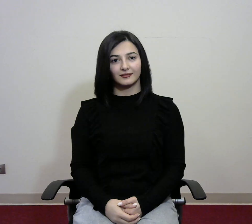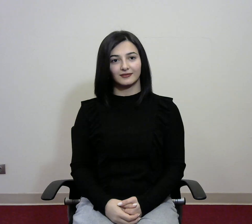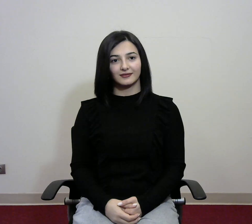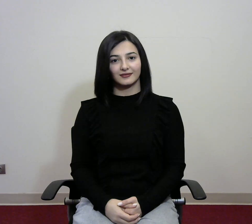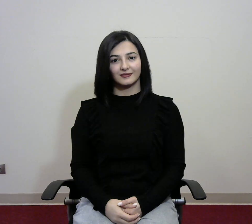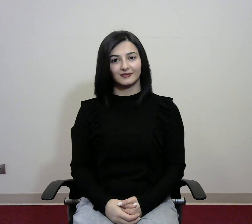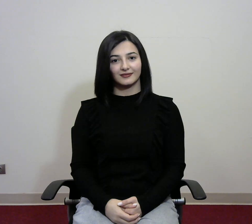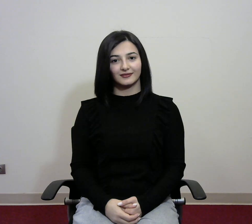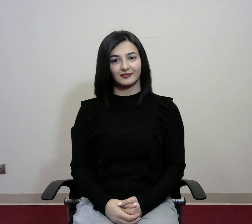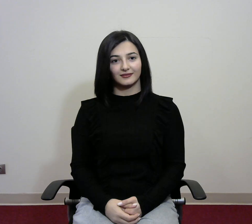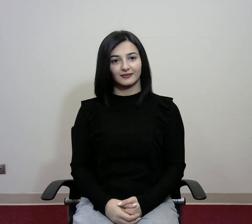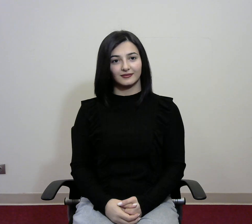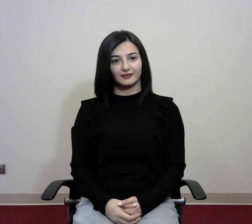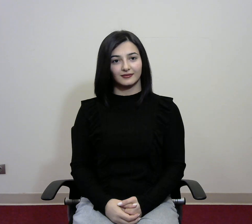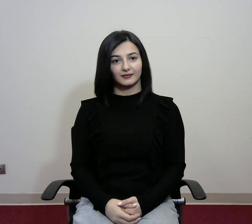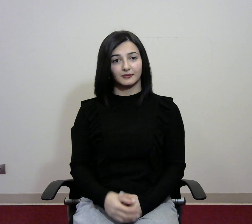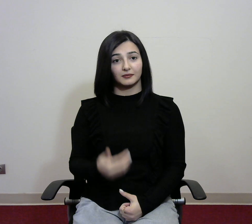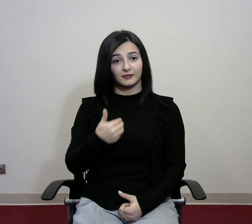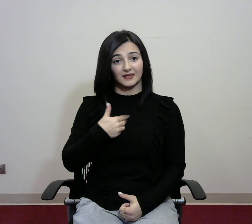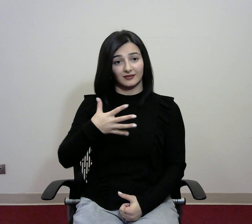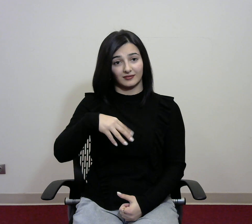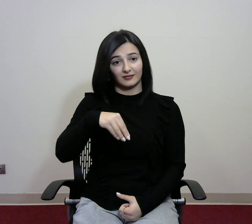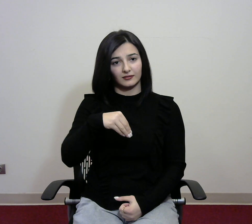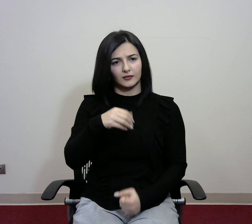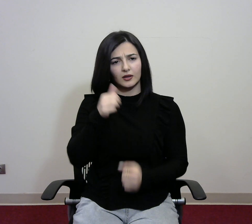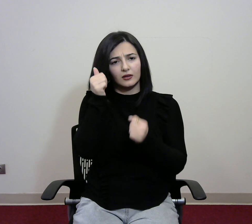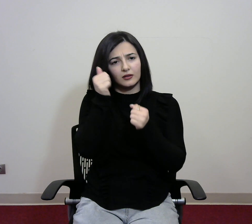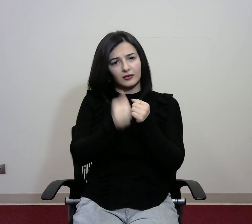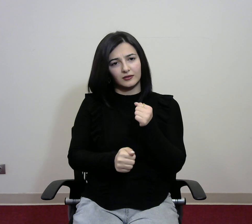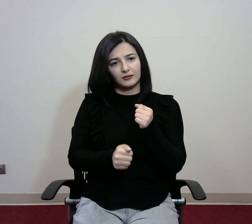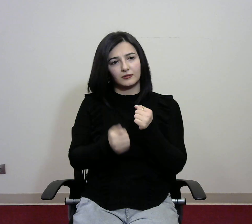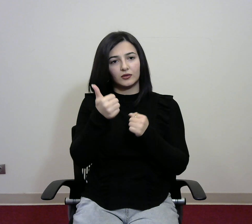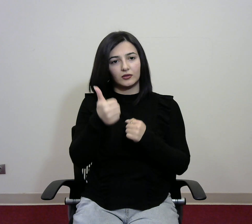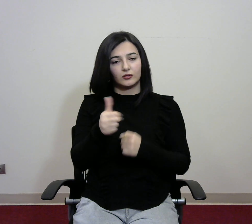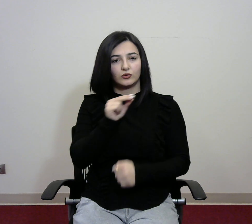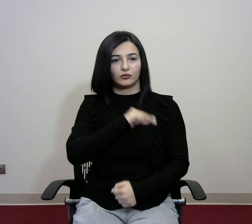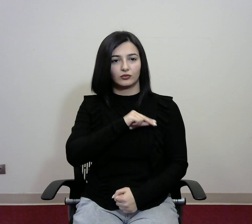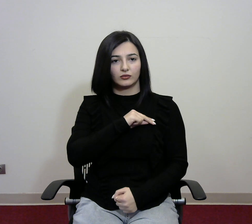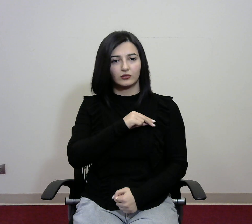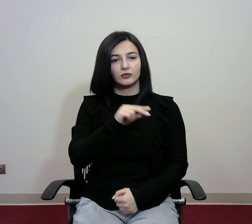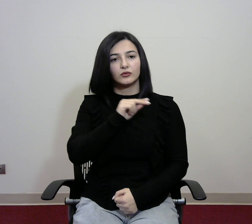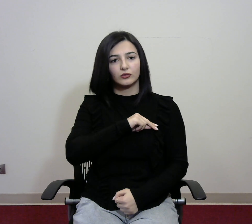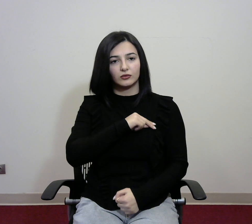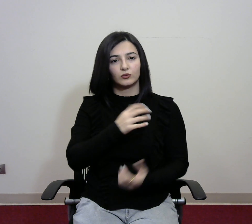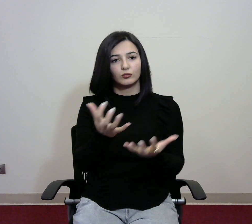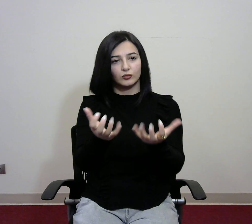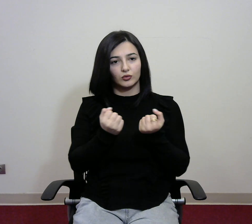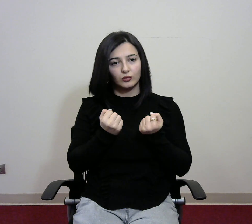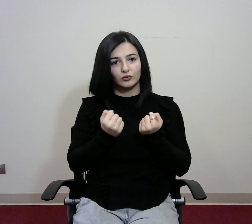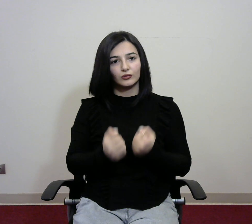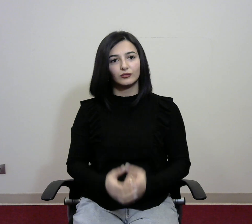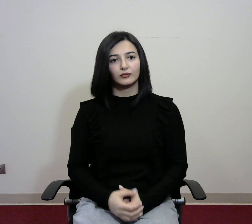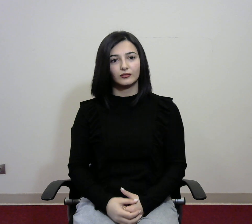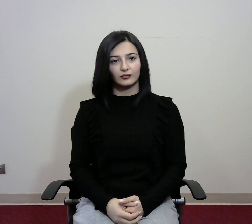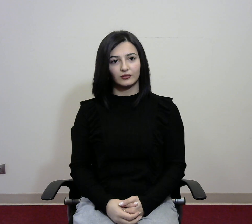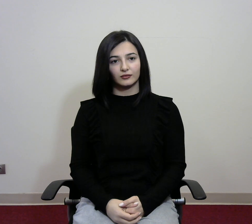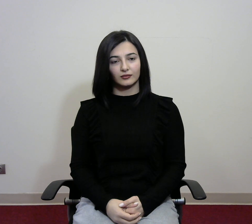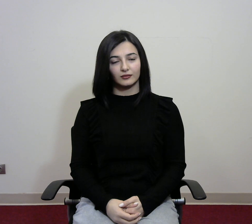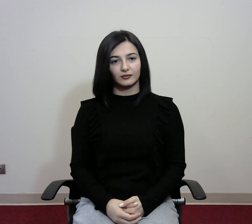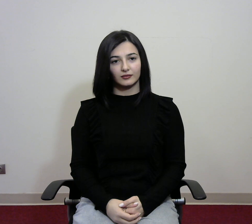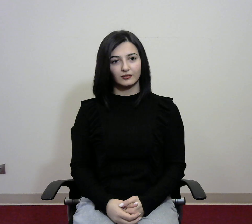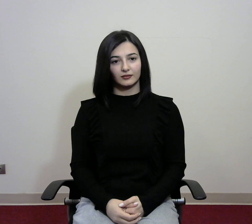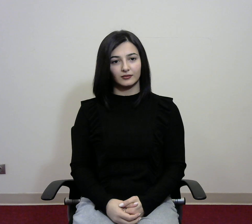Biz həmişə yaxşı işçiləri işə götürürük